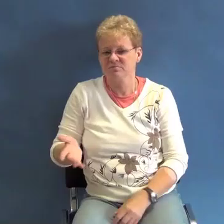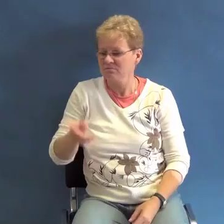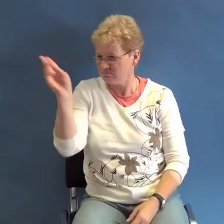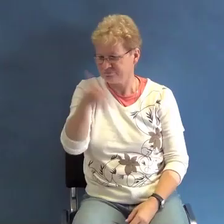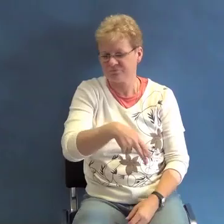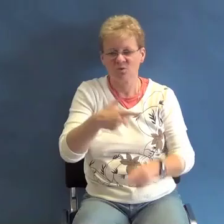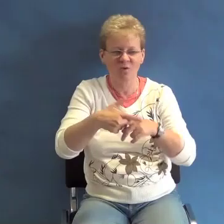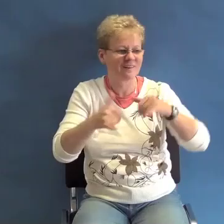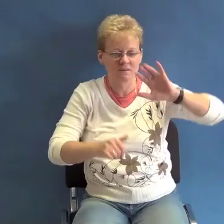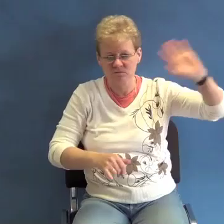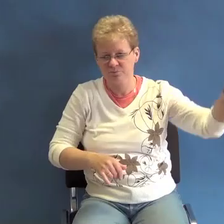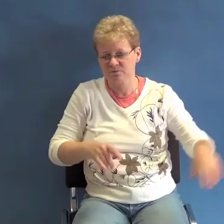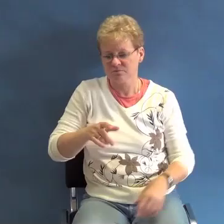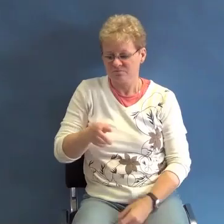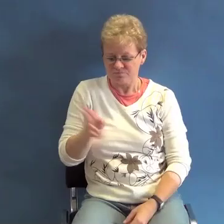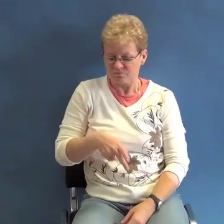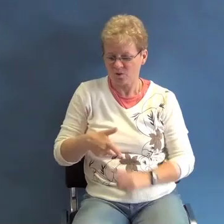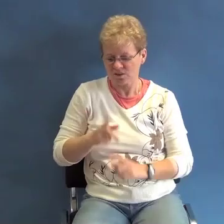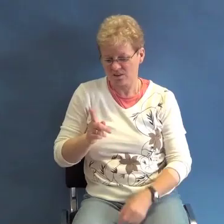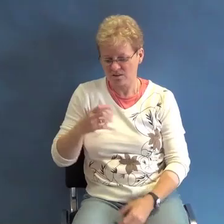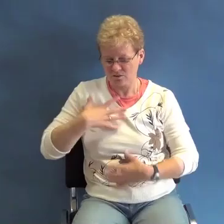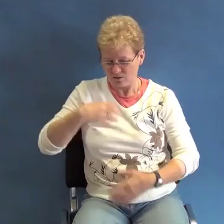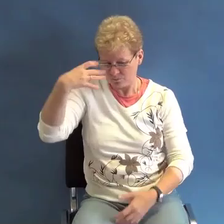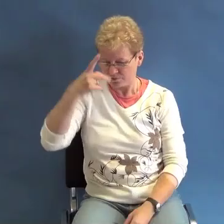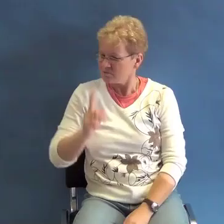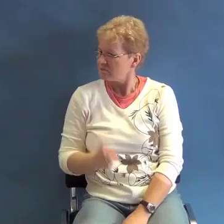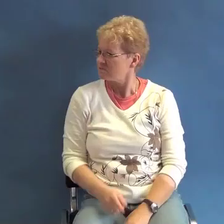Jest zakaz, konie mają być w innym miejscu. Tu jest zakaz kąpieli dla koni.